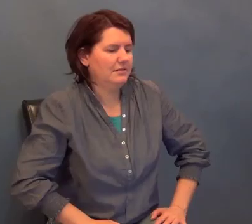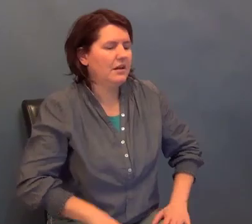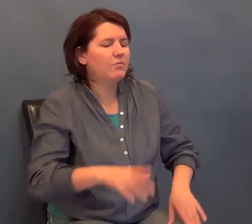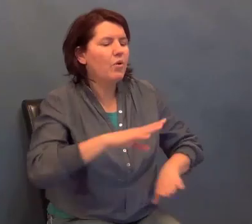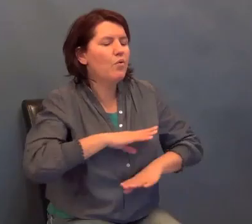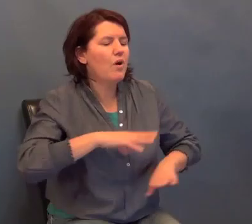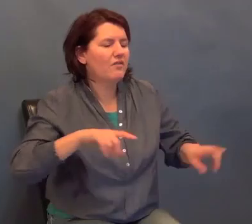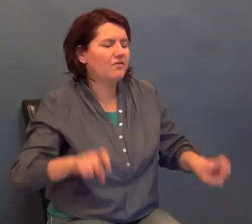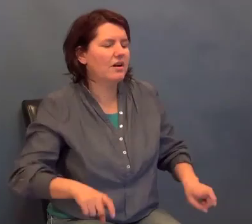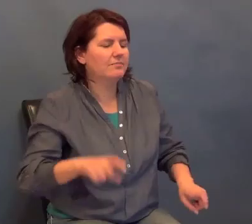Siedzenie na ławce.